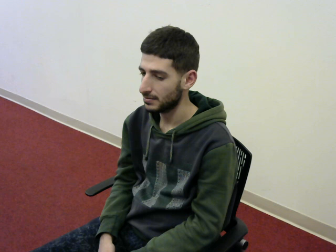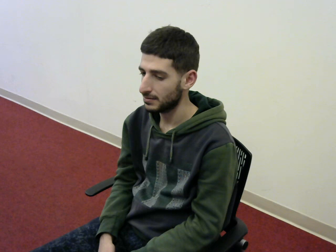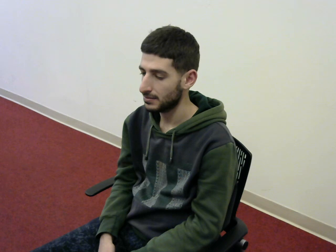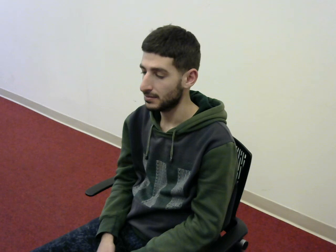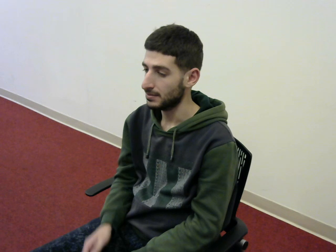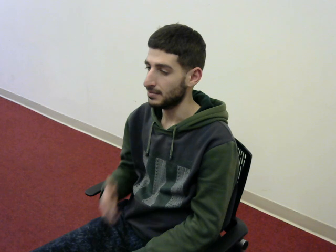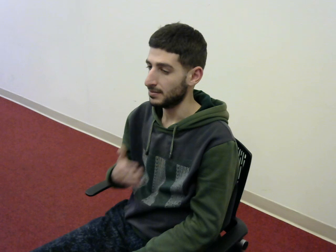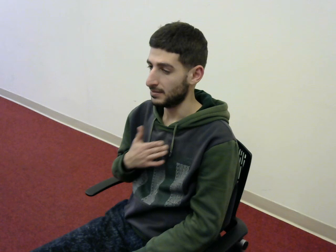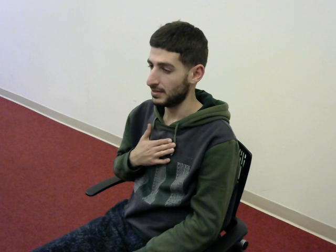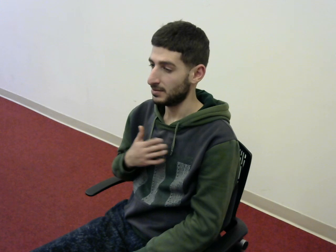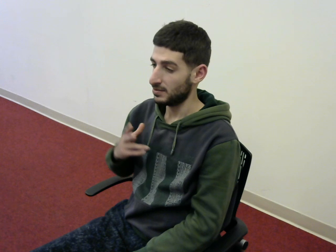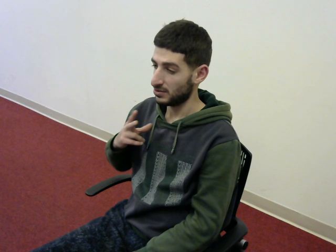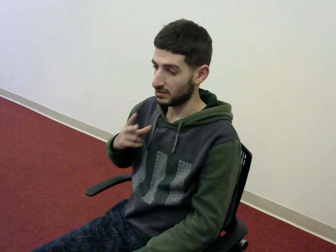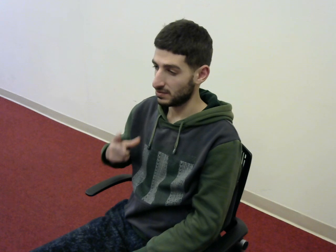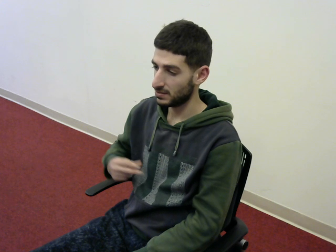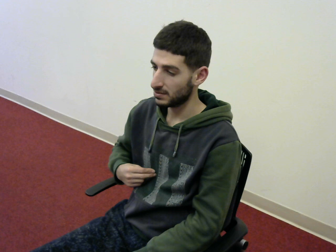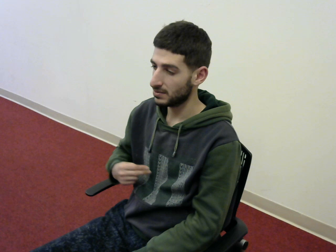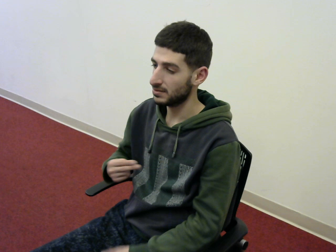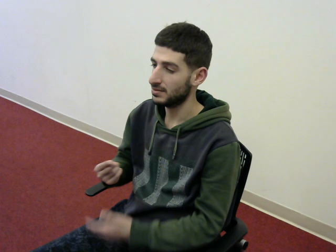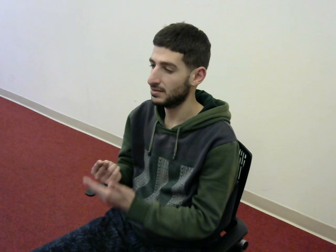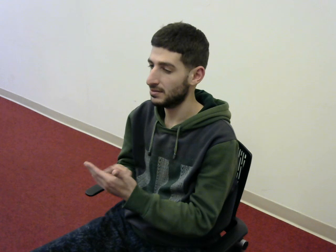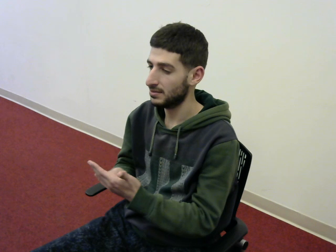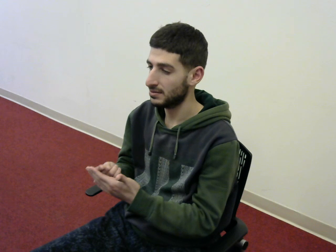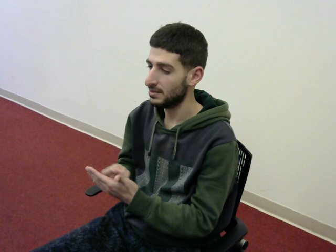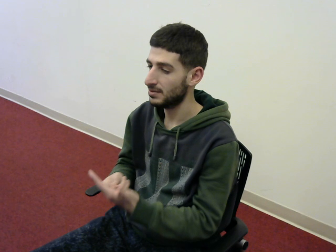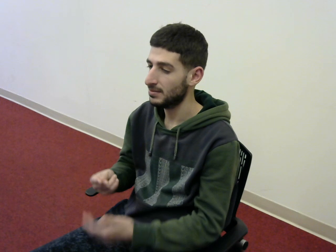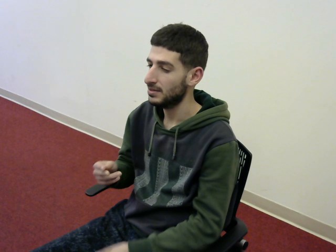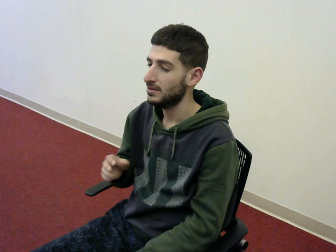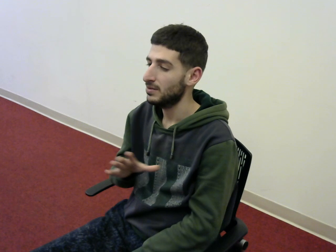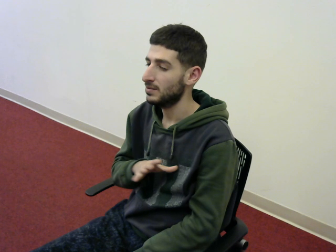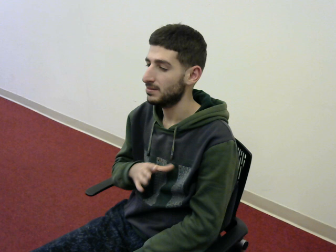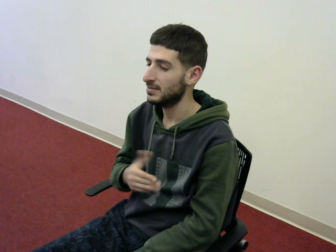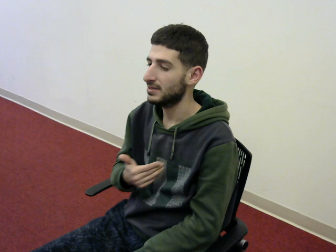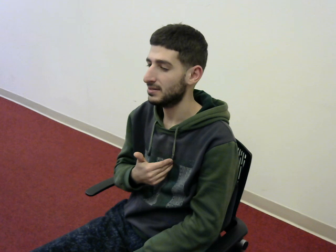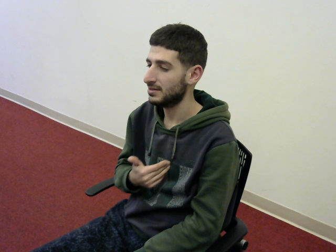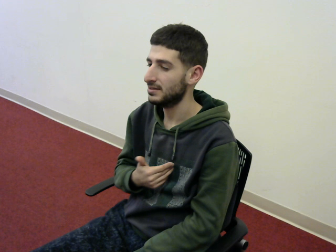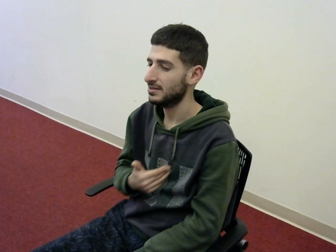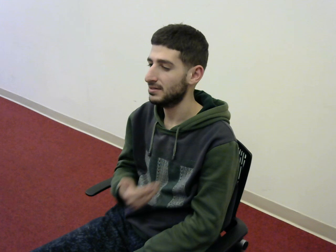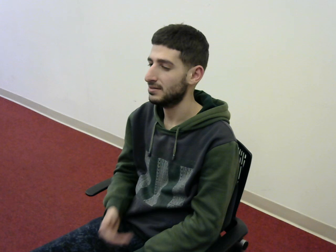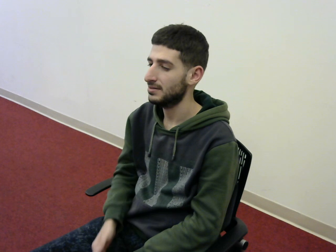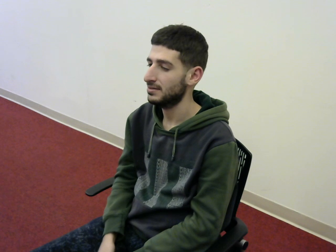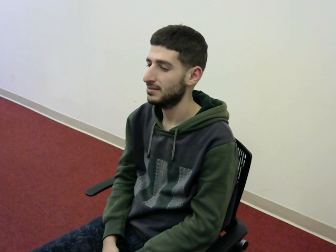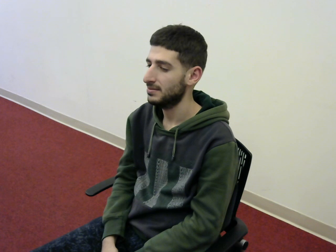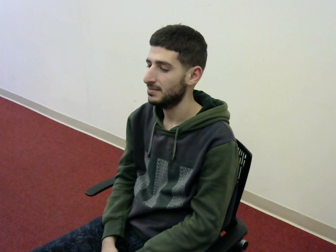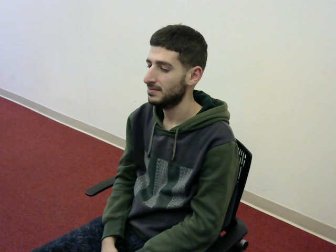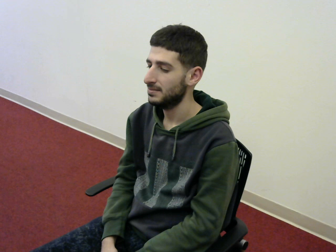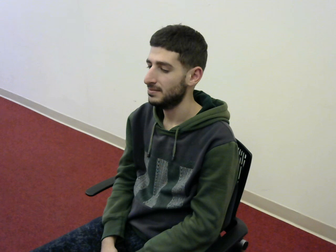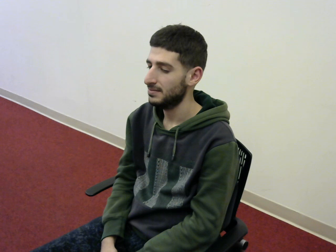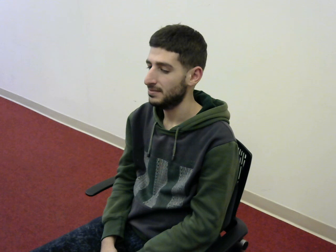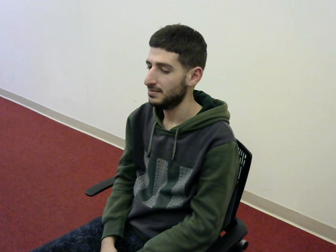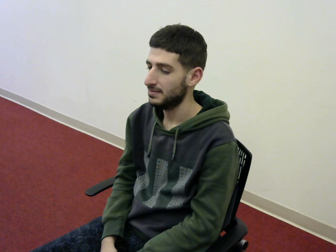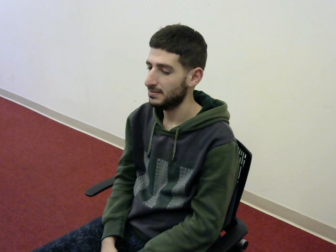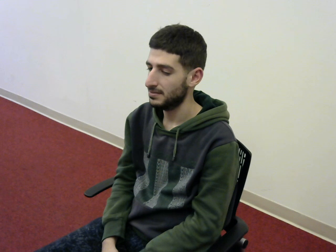Mənim qızım rəssam olmaq istəyir